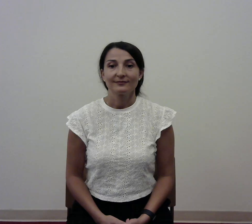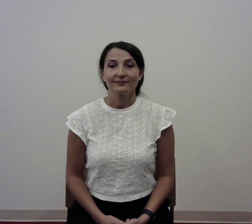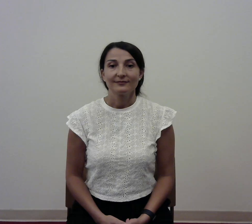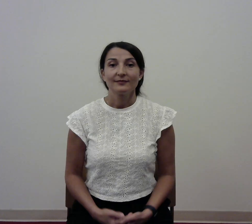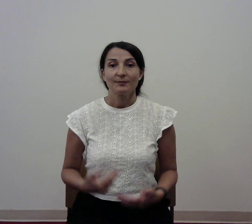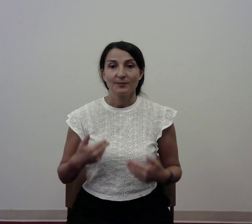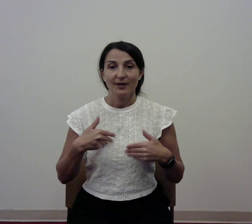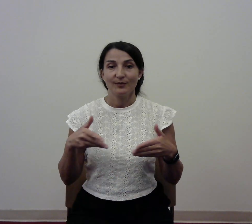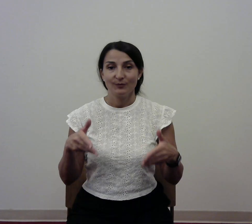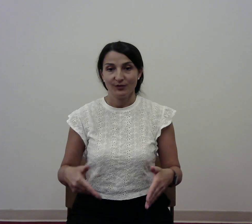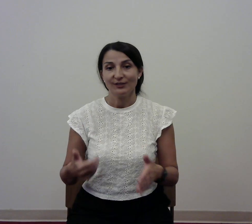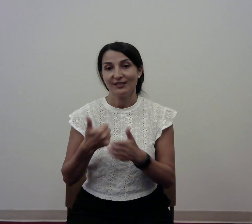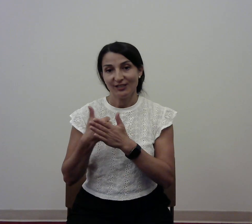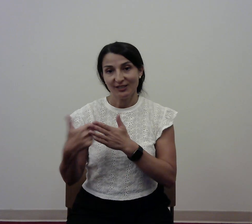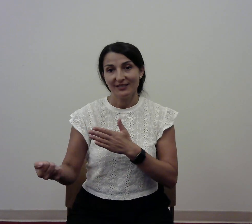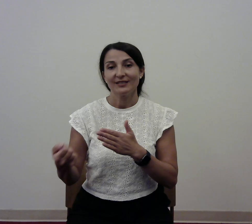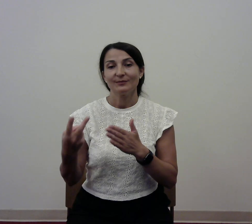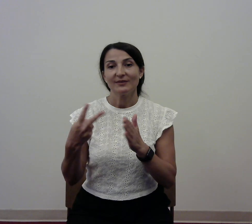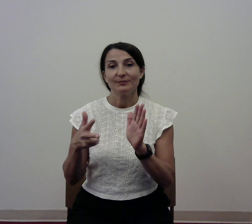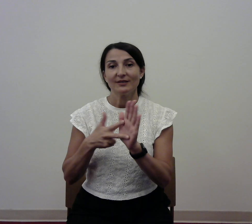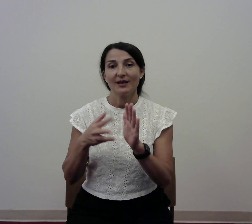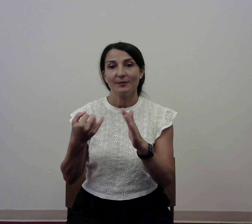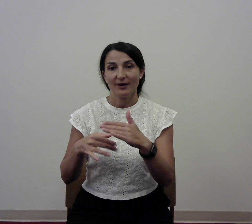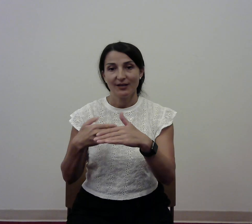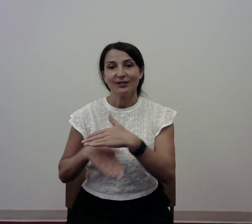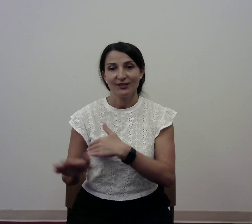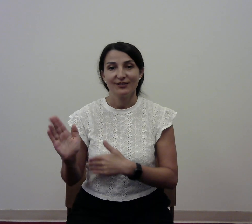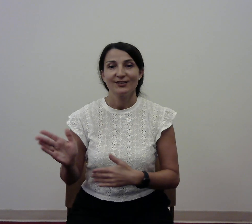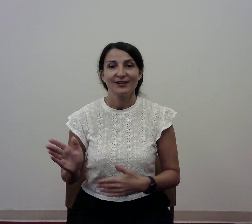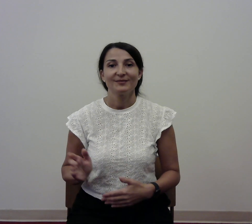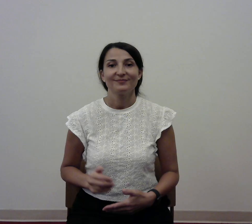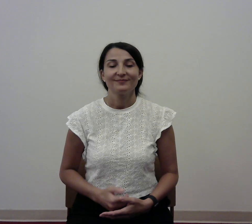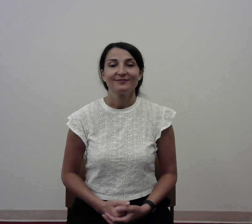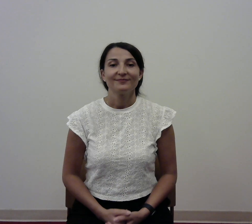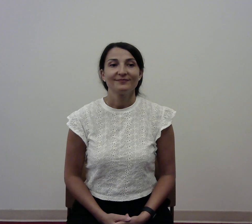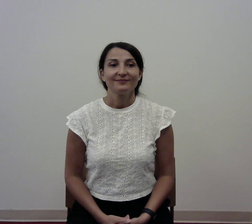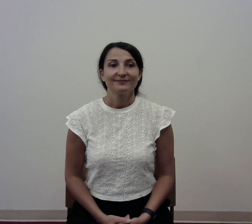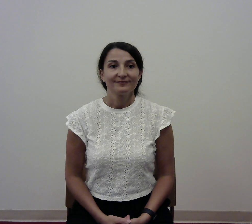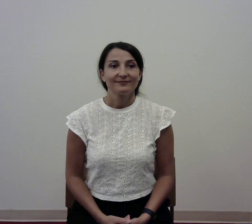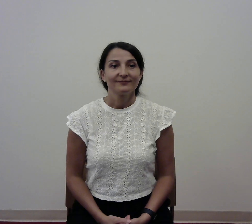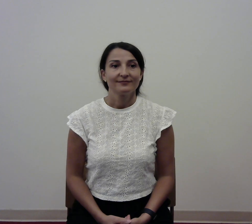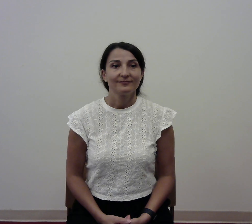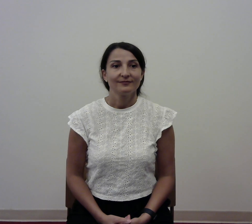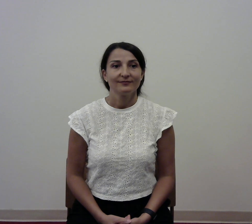Mən burdan çıxıb 28 maya gedəcəm